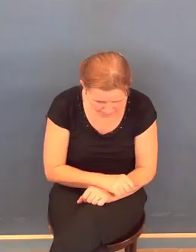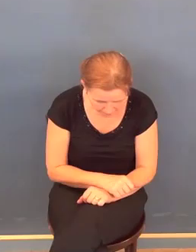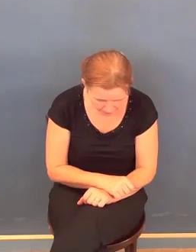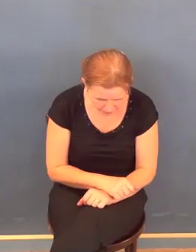Aha.